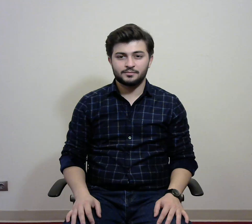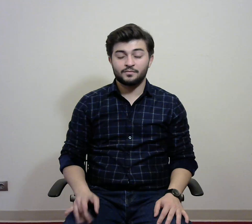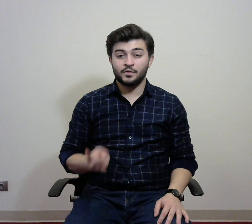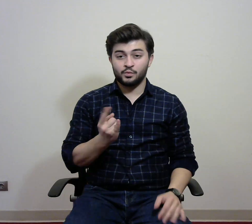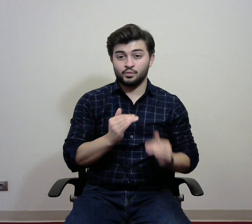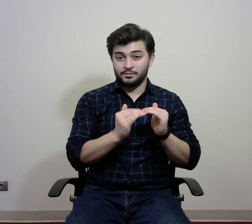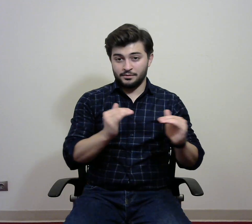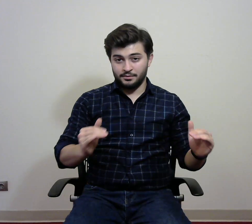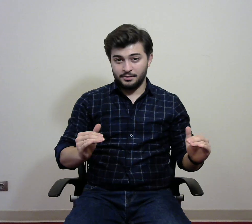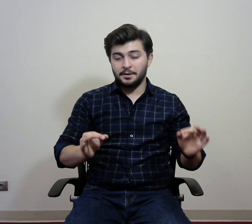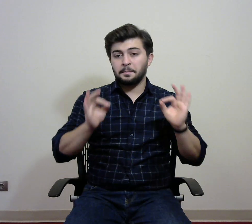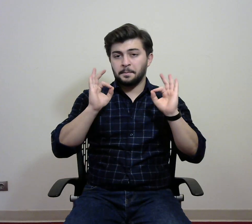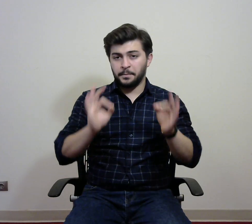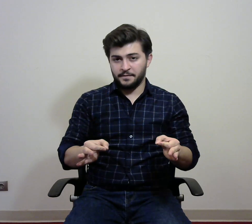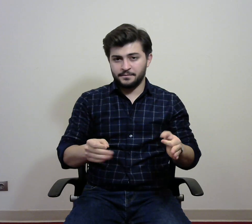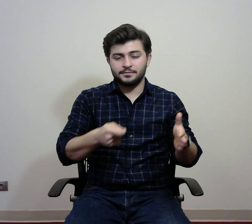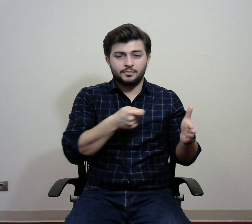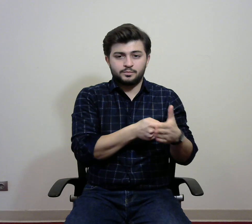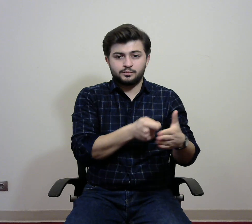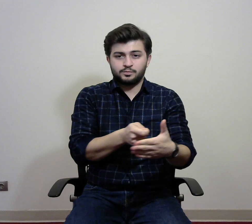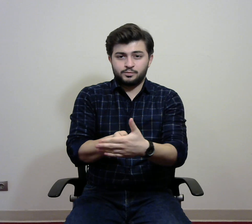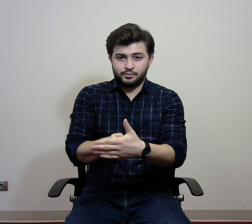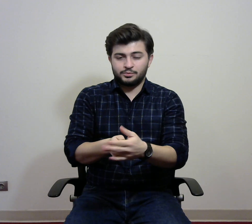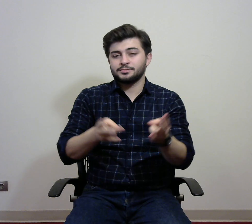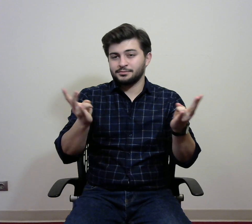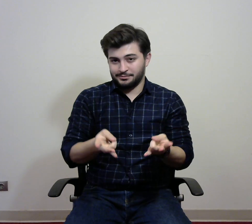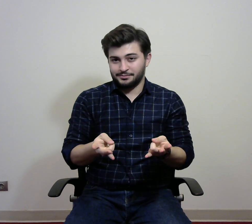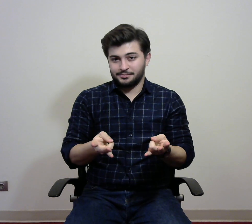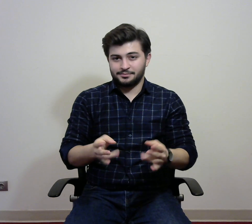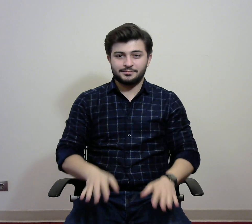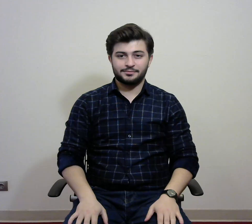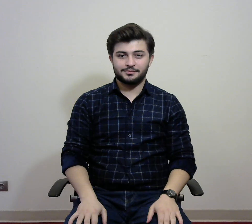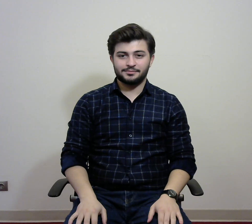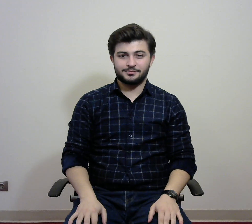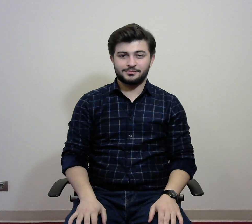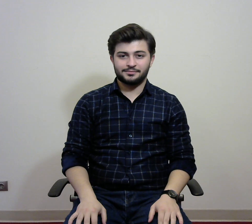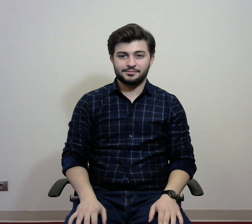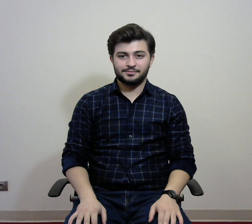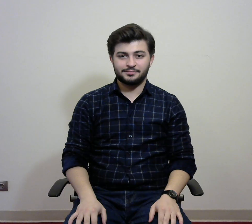Uşaqları düzgün qidalandırmaq lazımdır